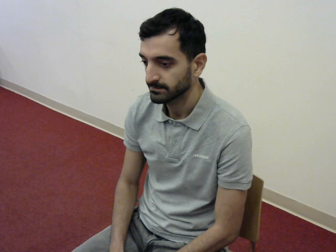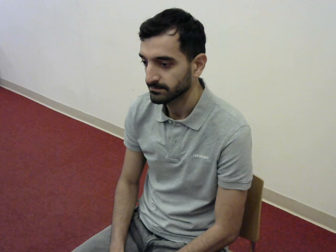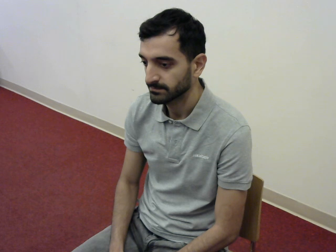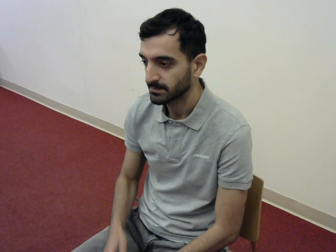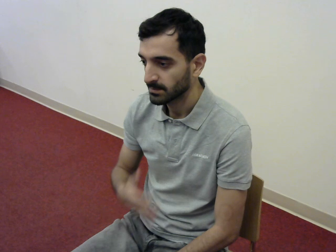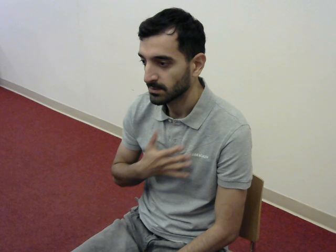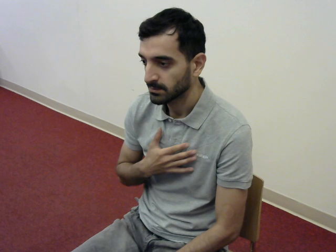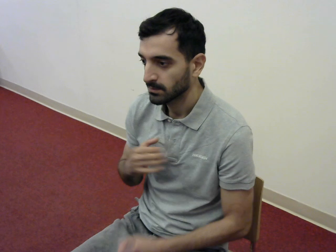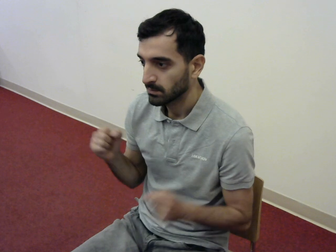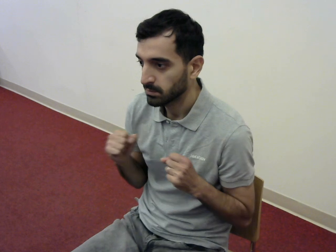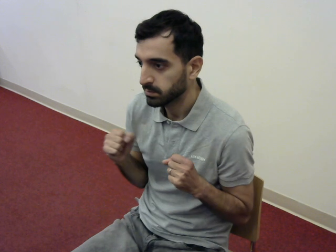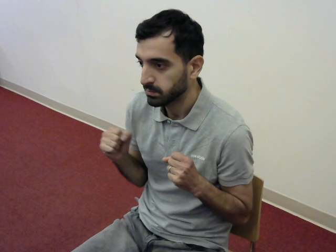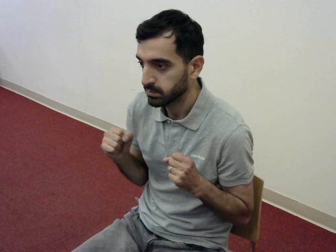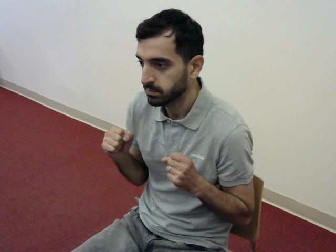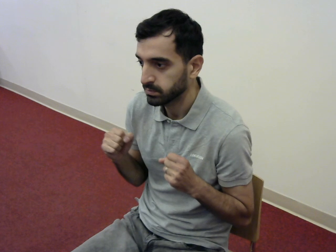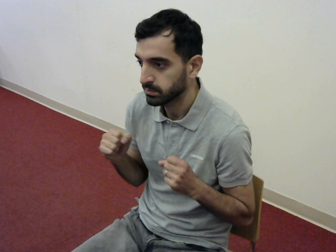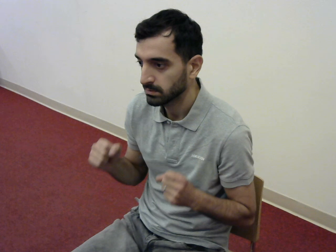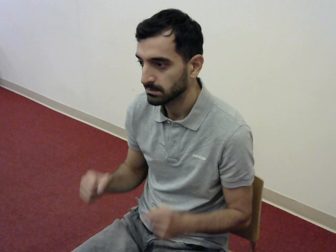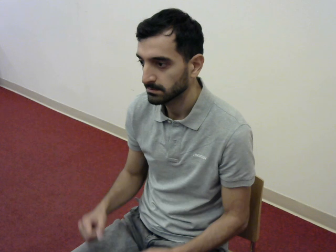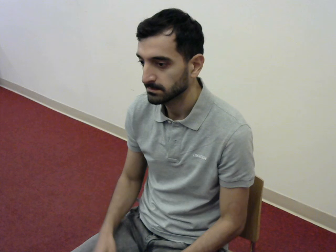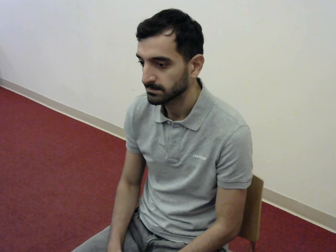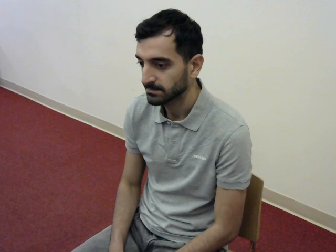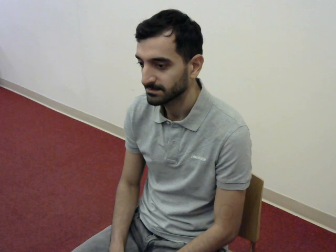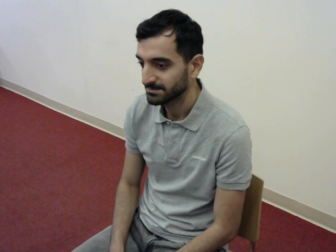Mənə soyuqdur